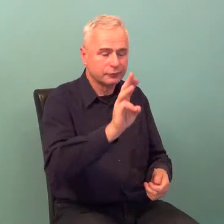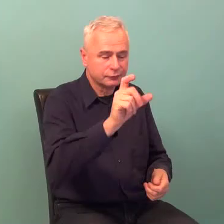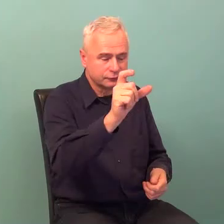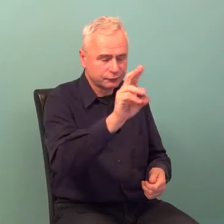Wtorek...